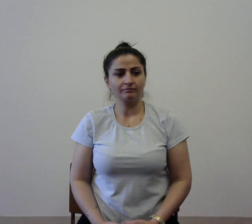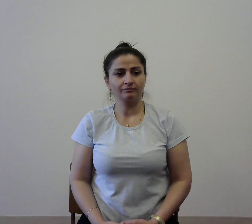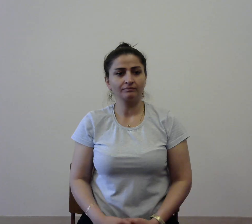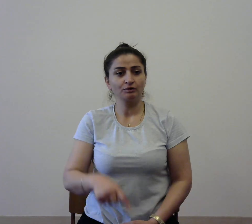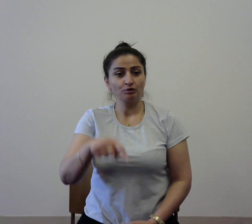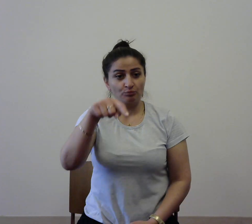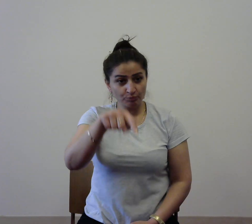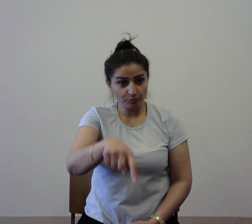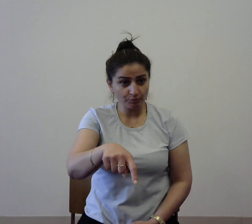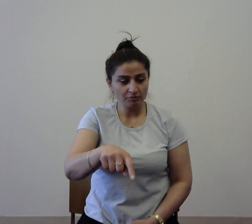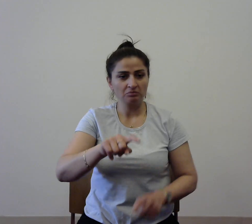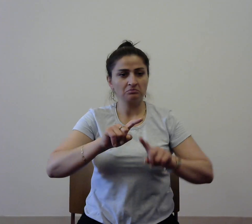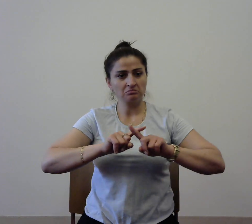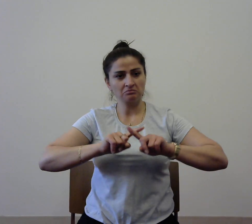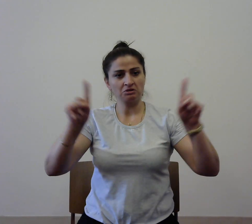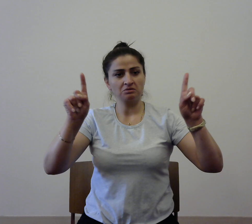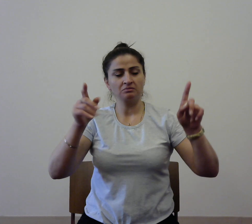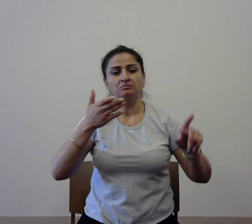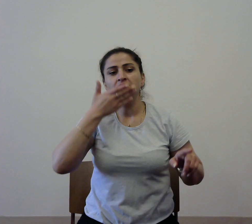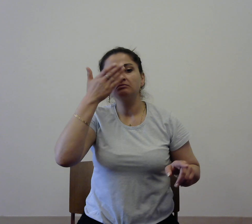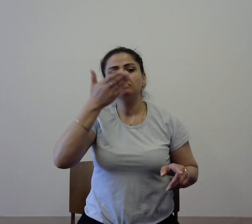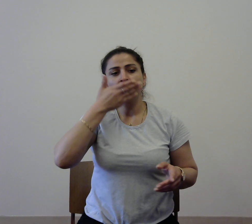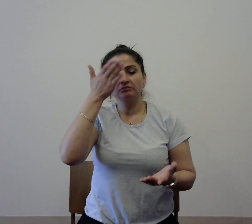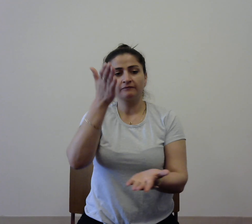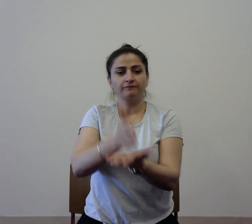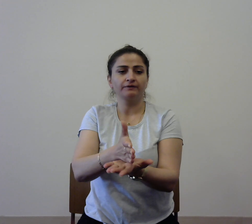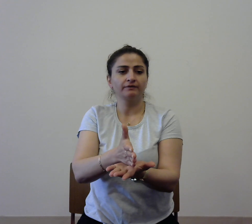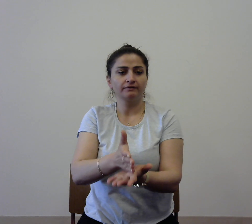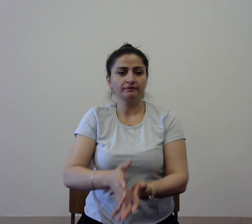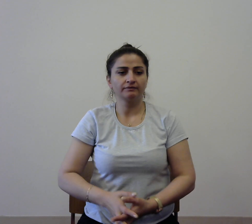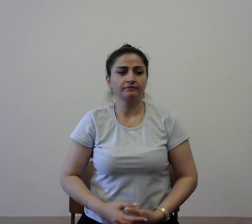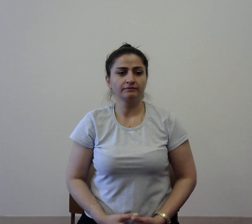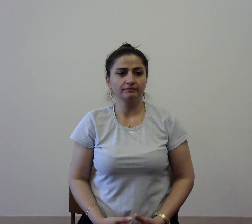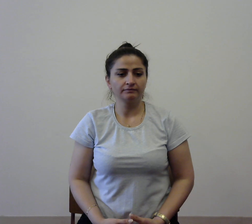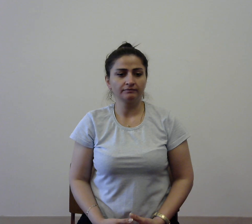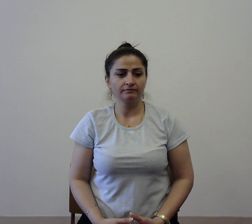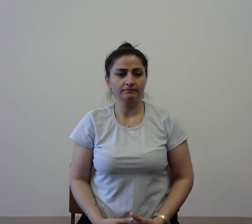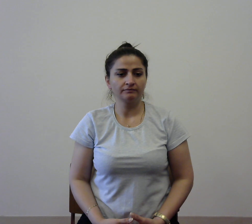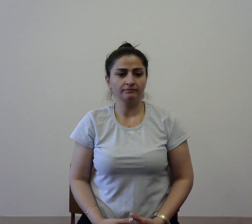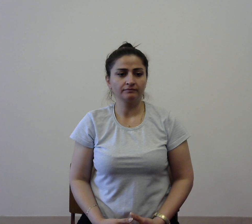Burda qəribə qoxu var